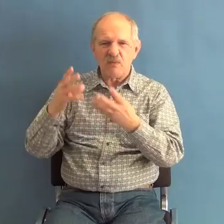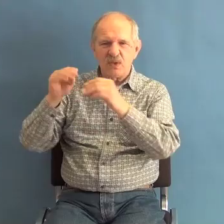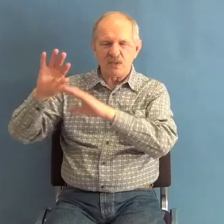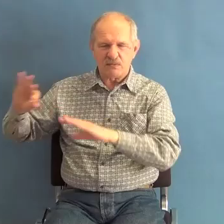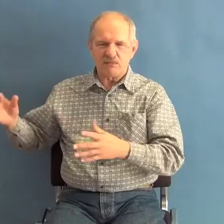Mokre ściany.